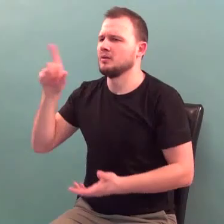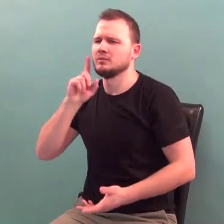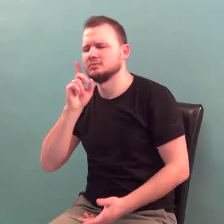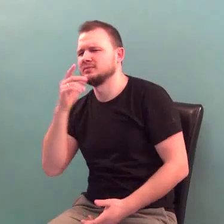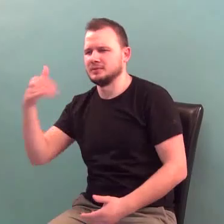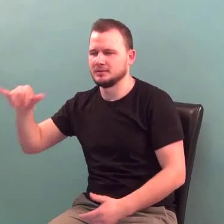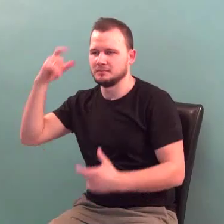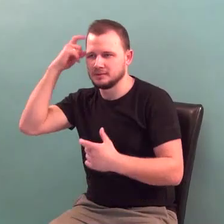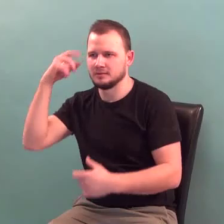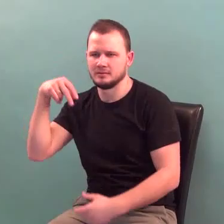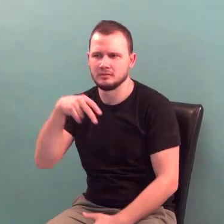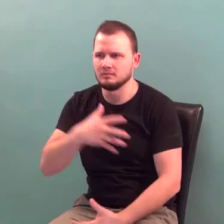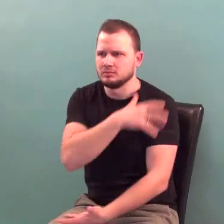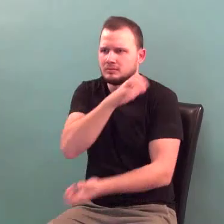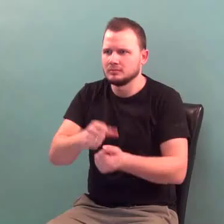Inny chłopak, Myszka Miki idzie i przestraszył się.